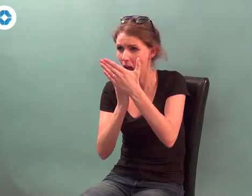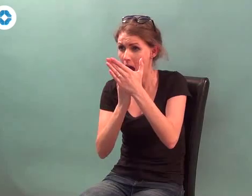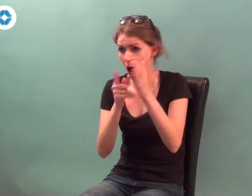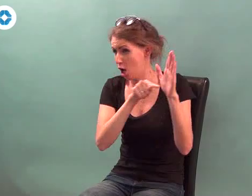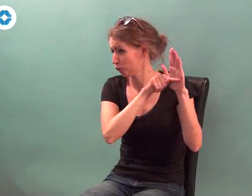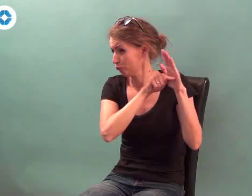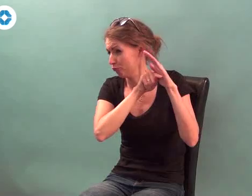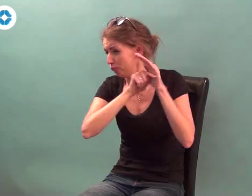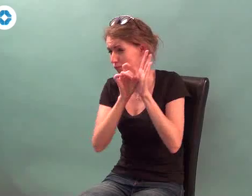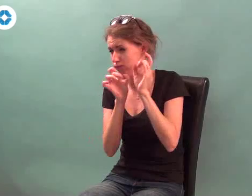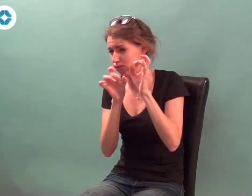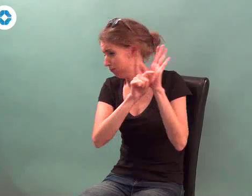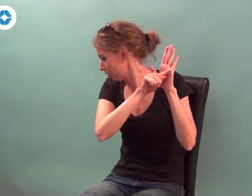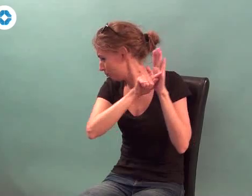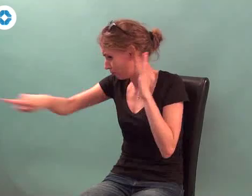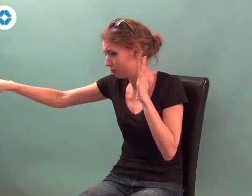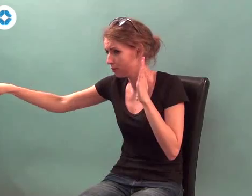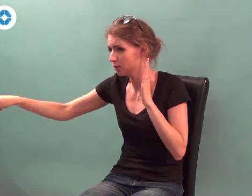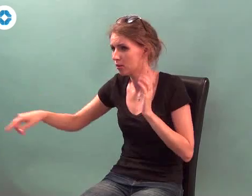Ucieka, szybko biegnie, ucieka.